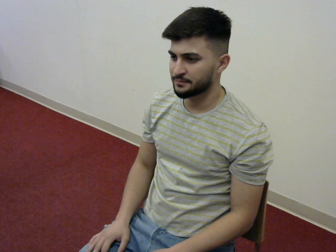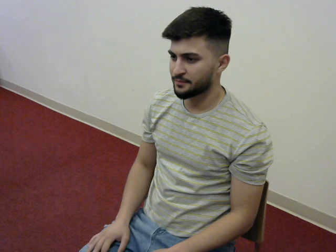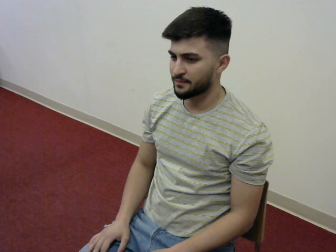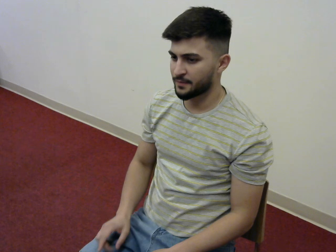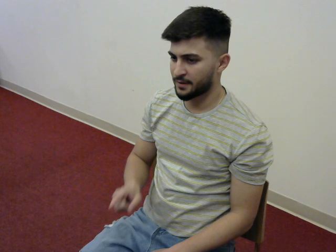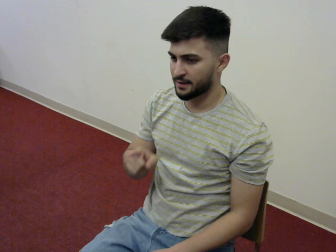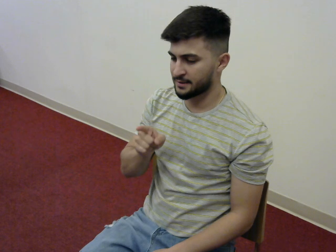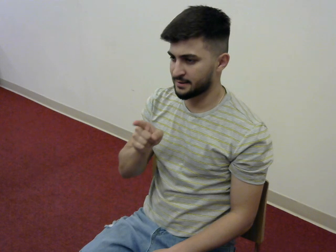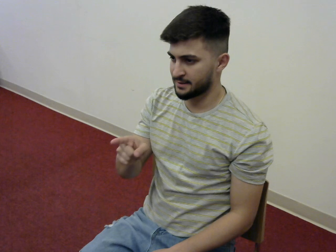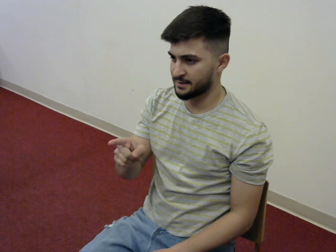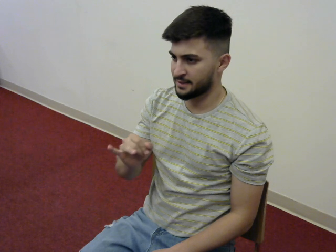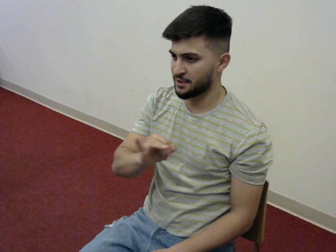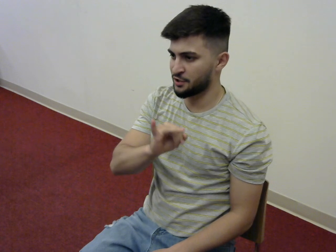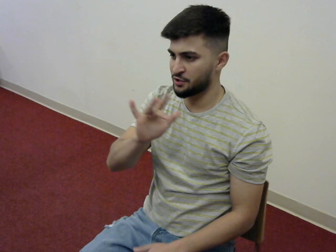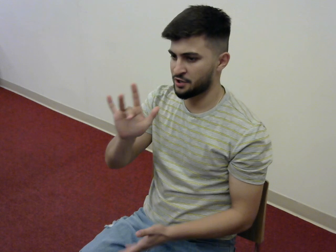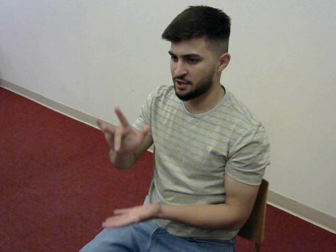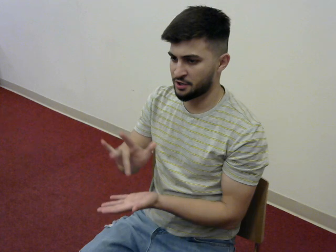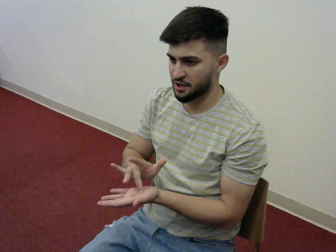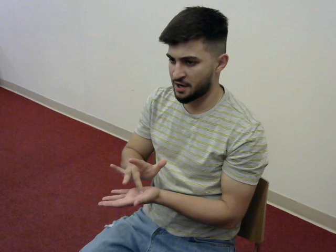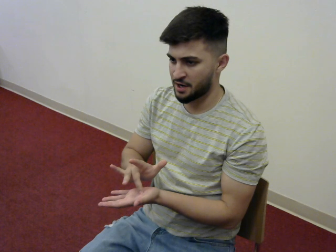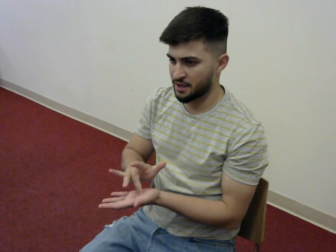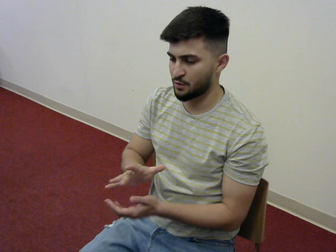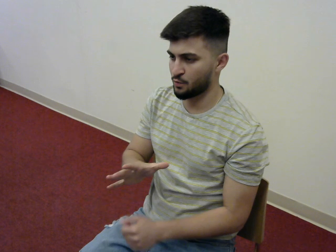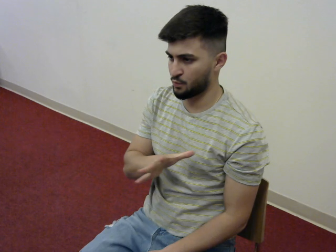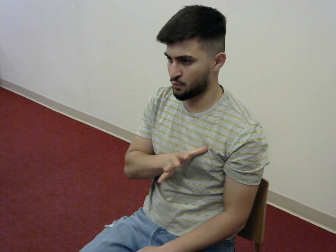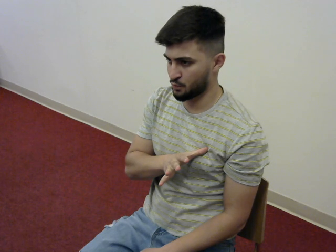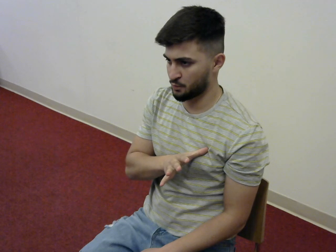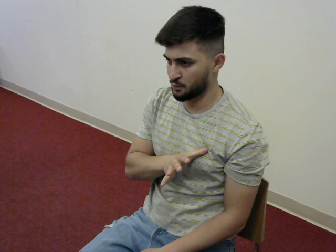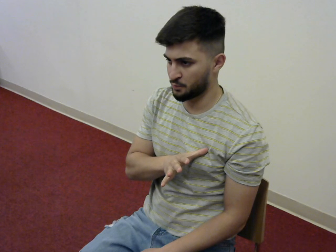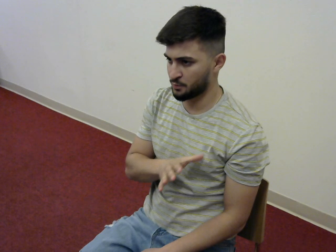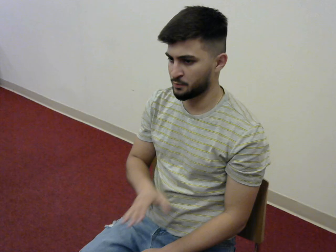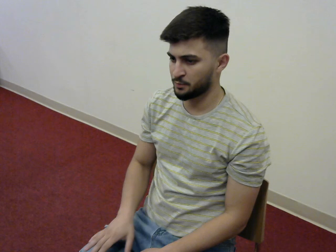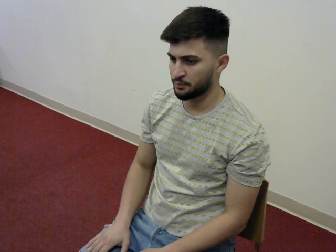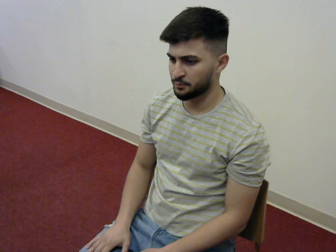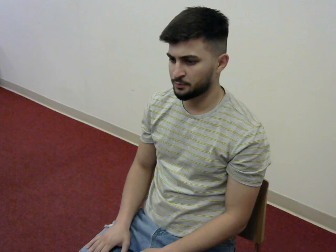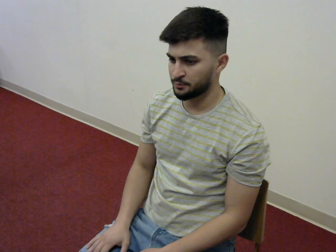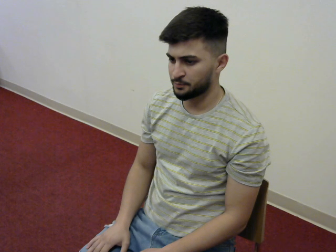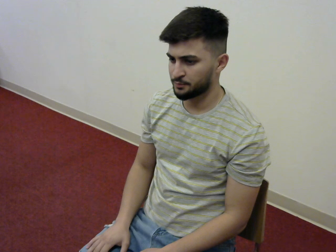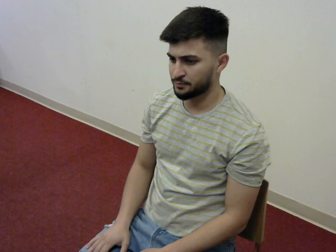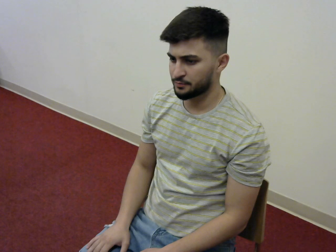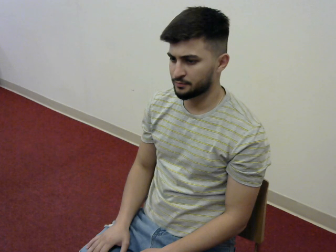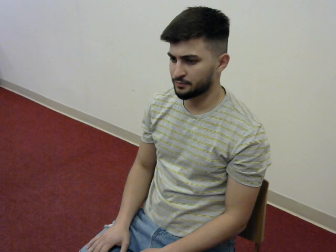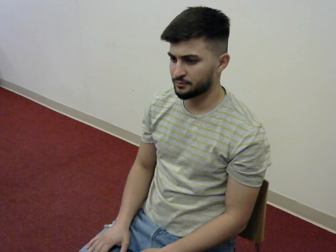Siz İçərişəhərdə olmusuz?